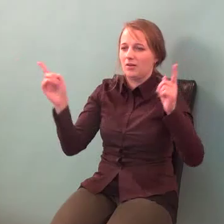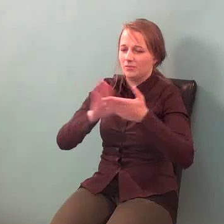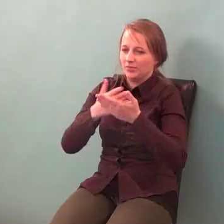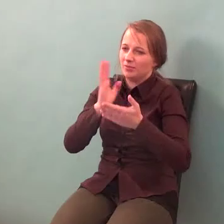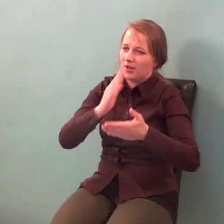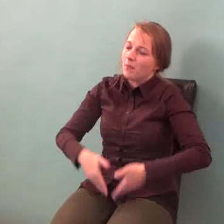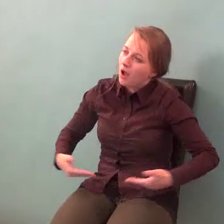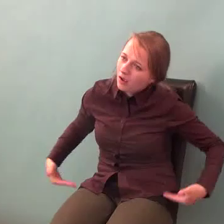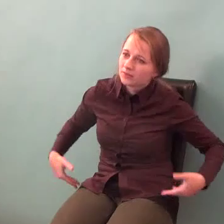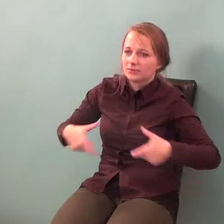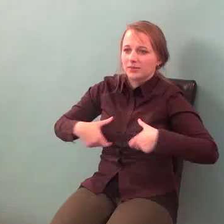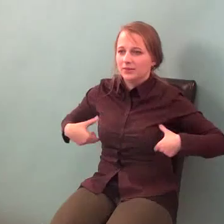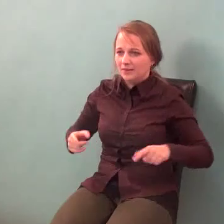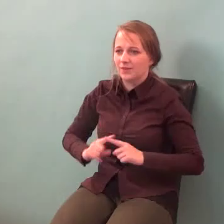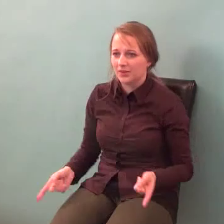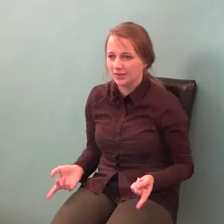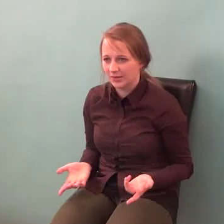Na przykład w majtkach i biustonoszu nie wolno.